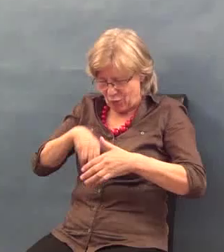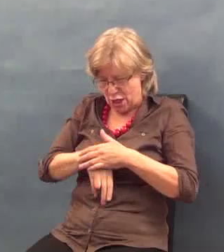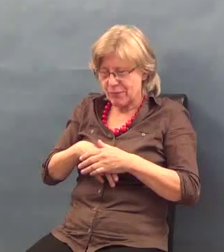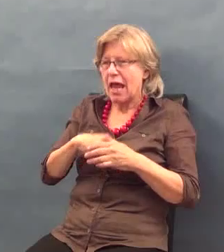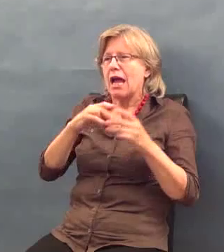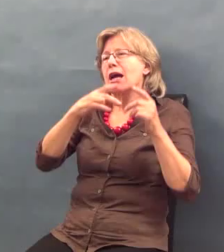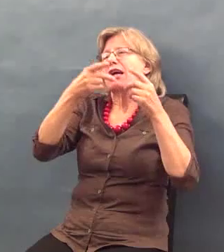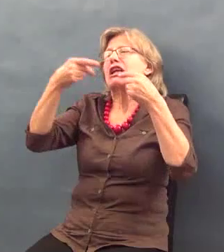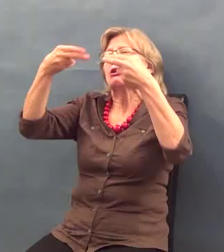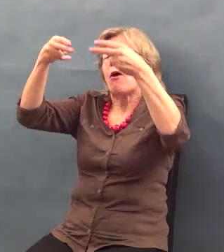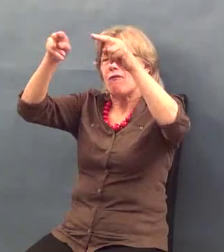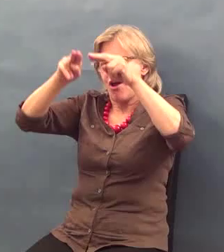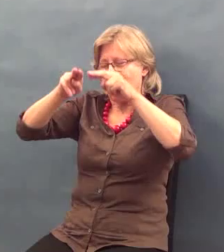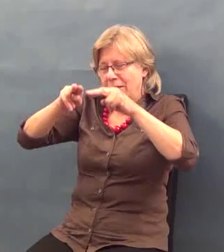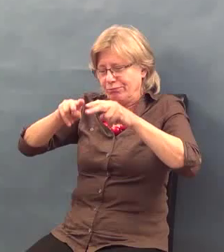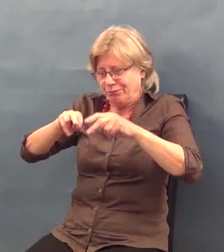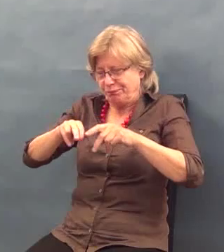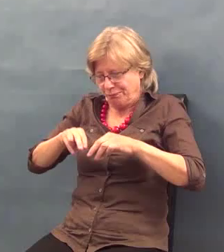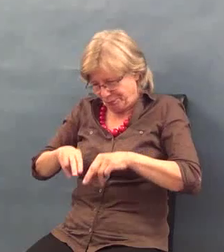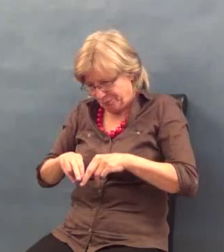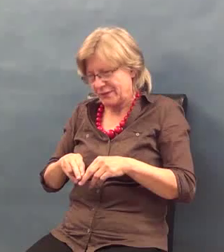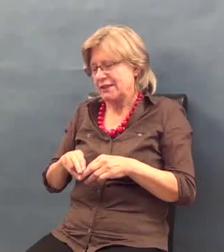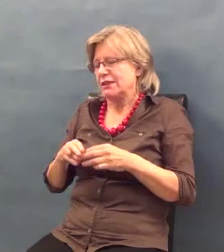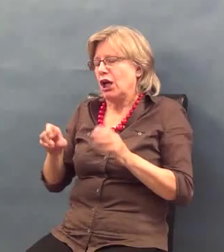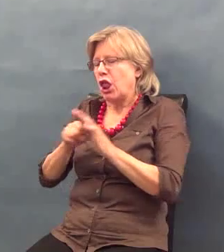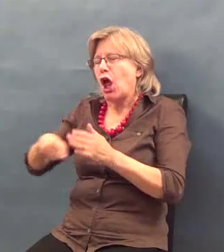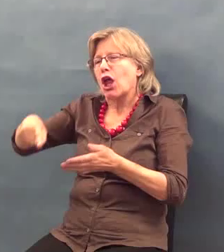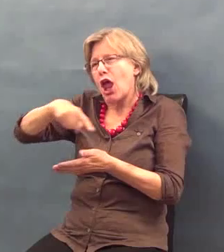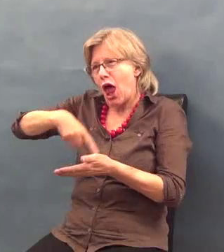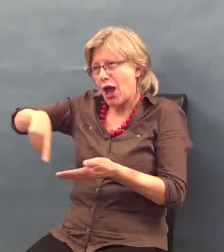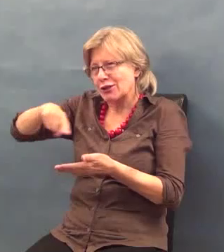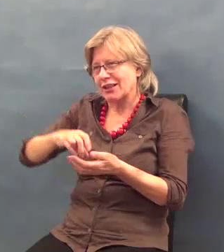Schodzi z drzewa i wrzuca gruszki do koszy.